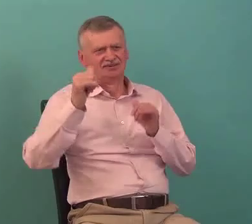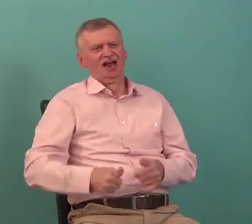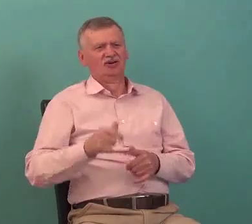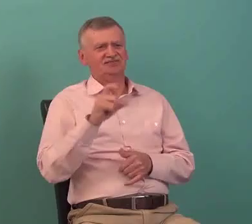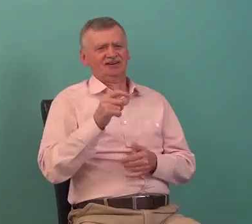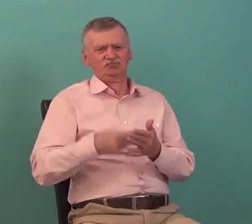Wtedy lepiej robić zakupy.